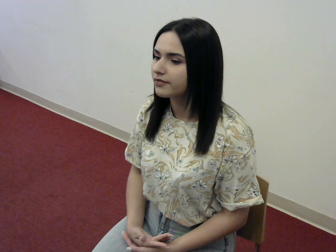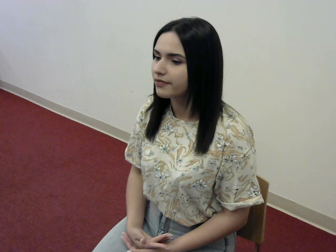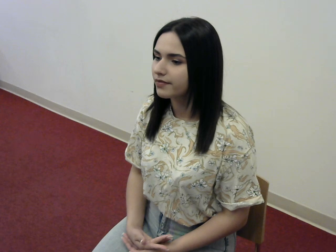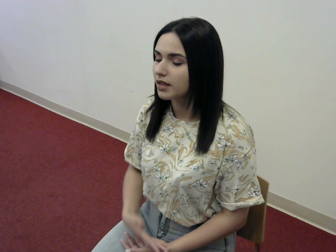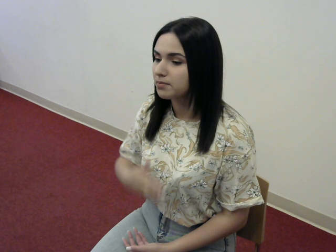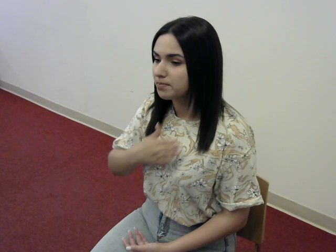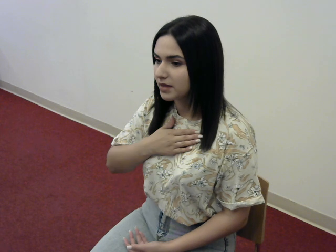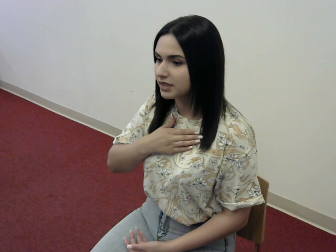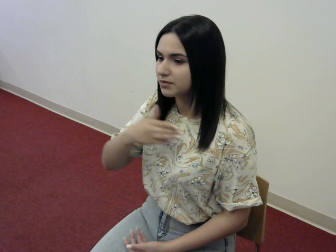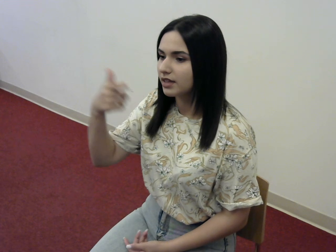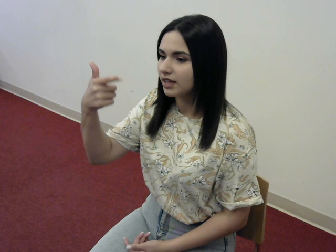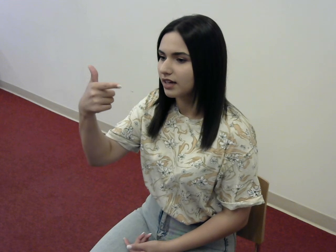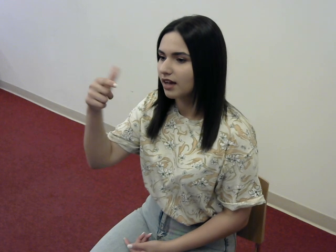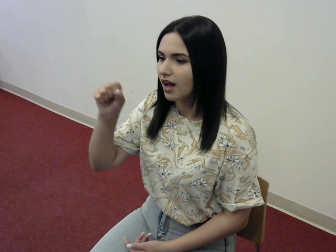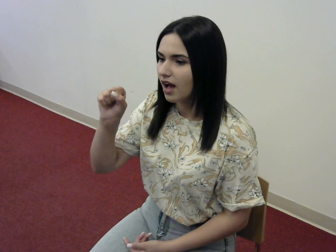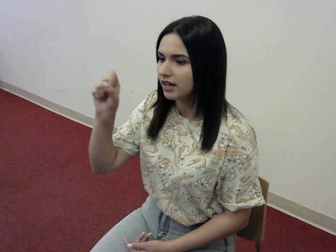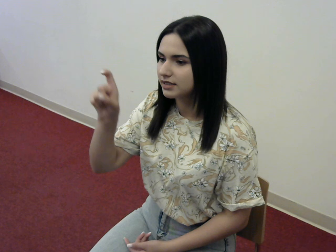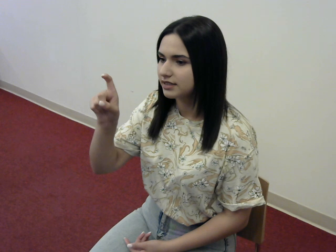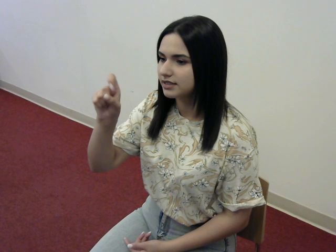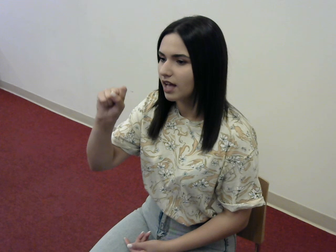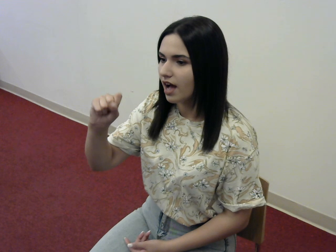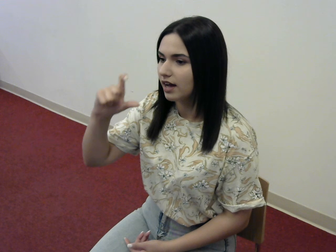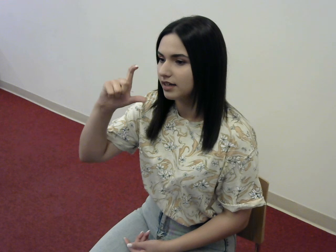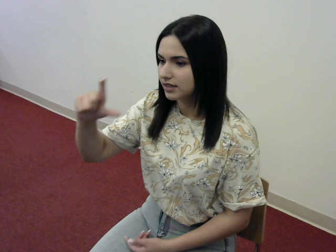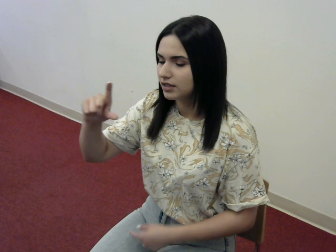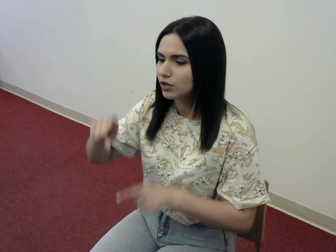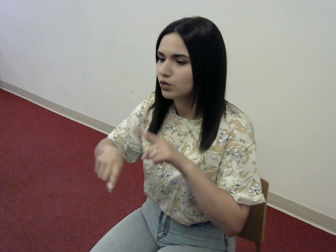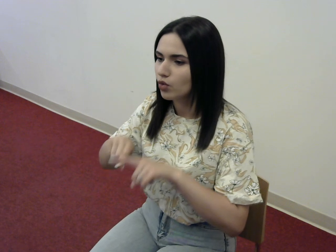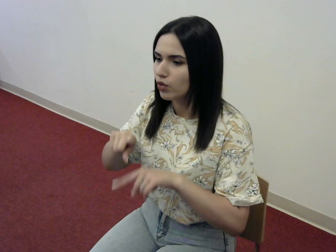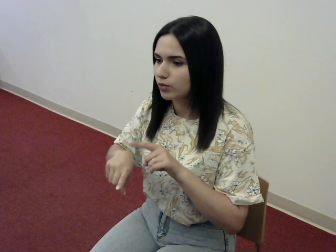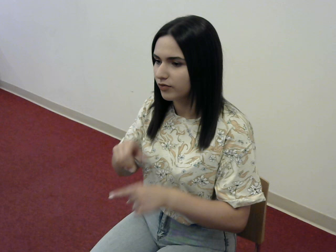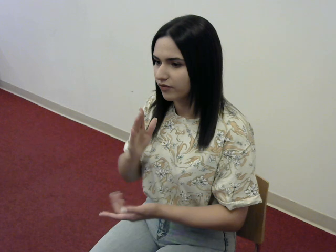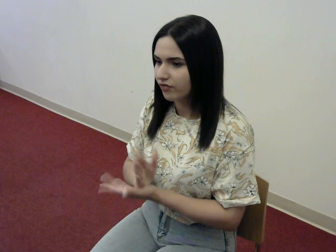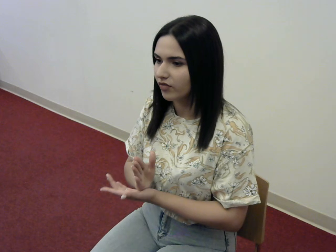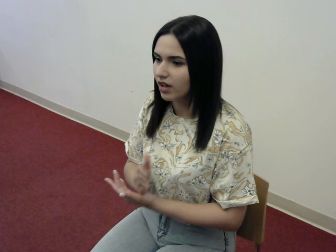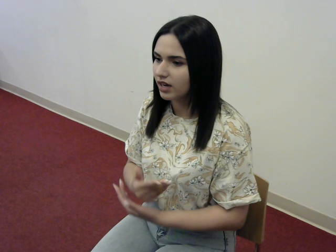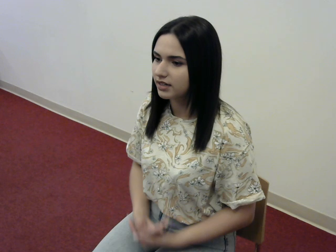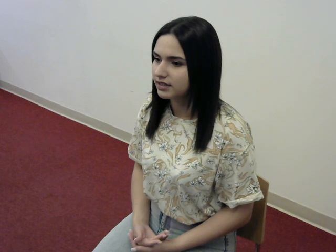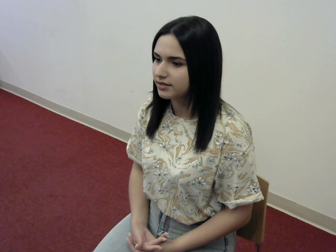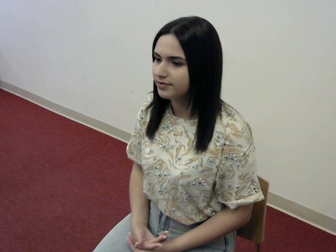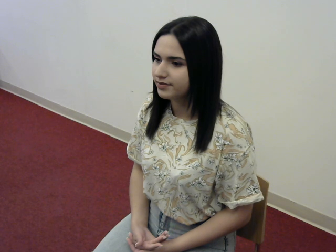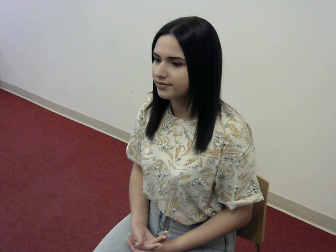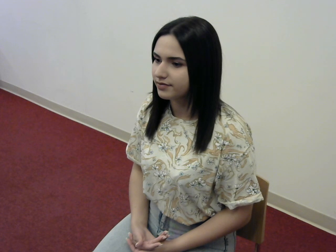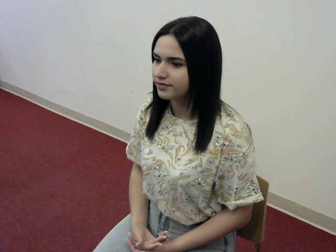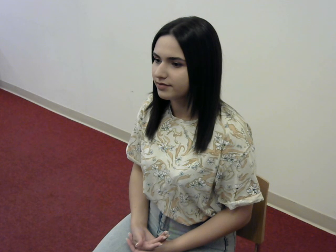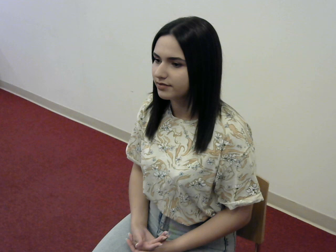Mənim Qazaxda qohumlarım var